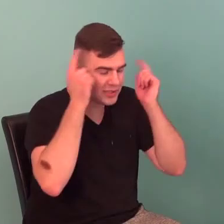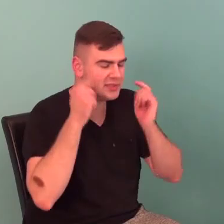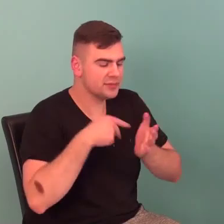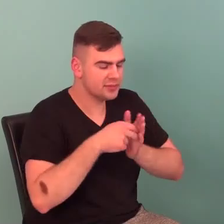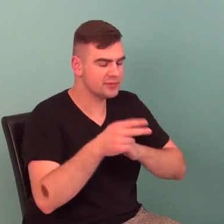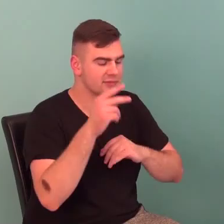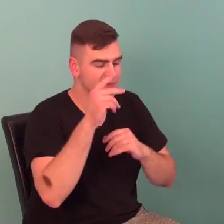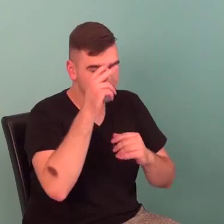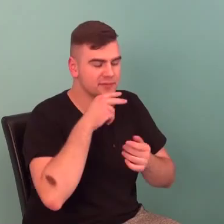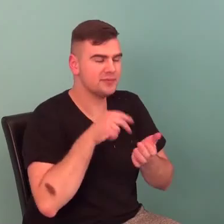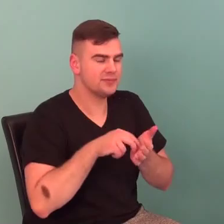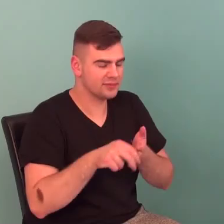To tata idzie.